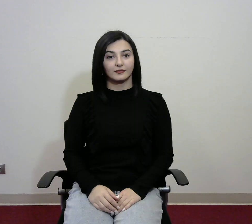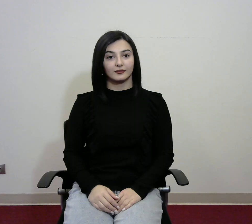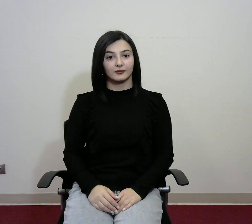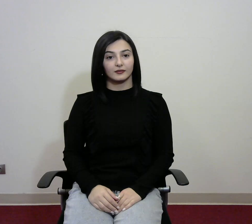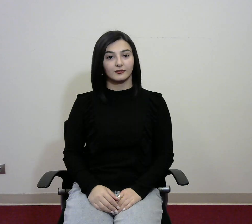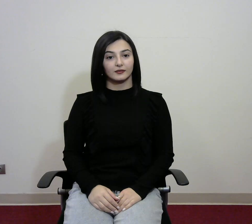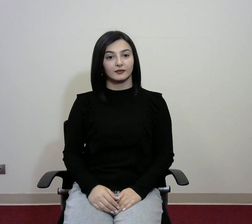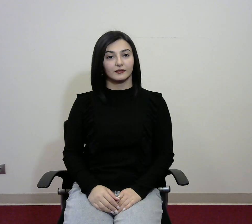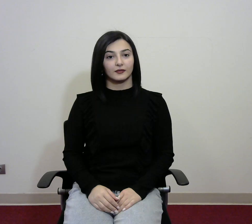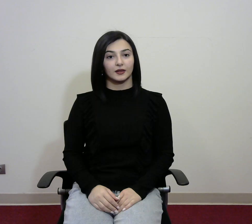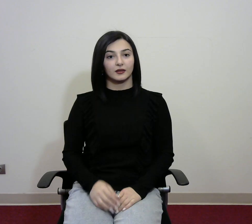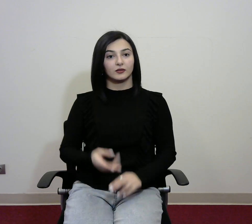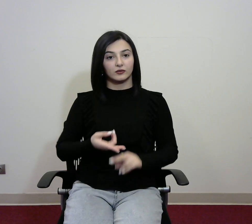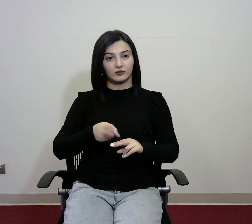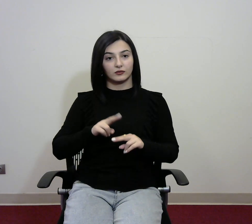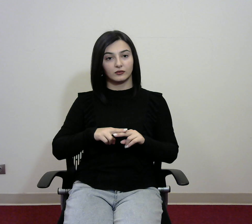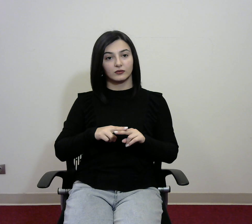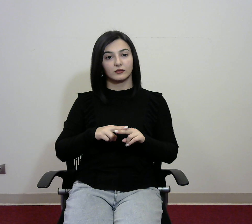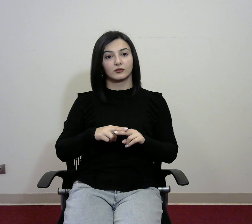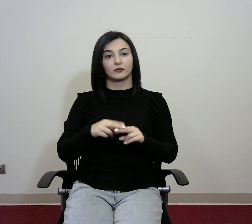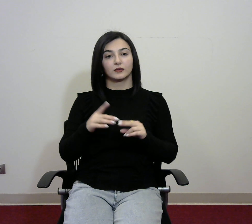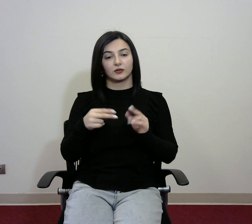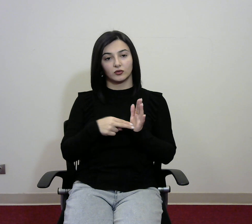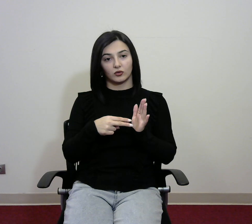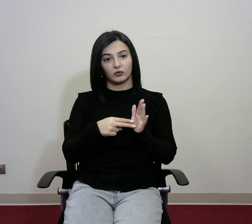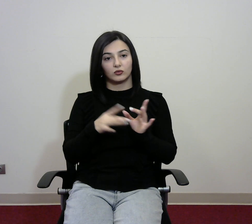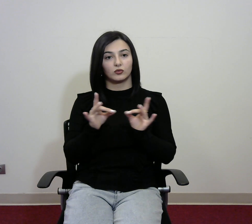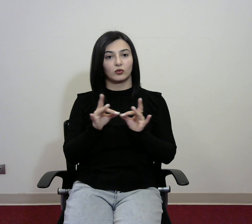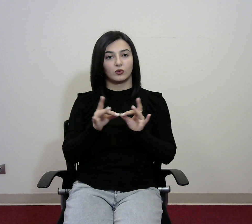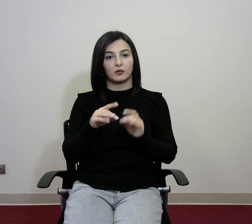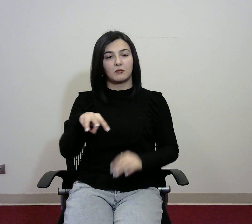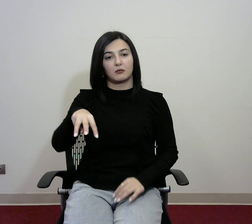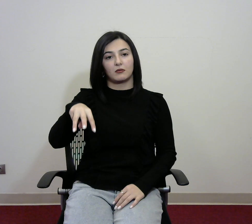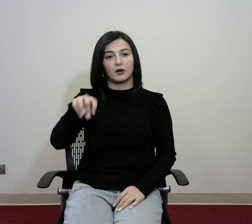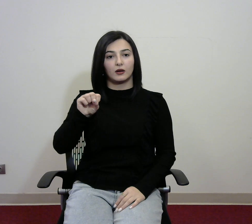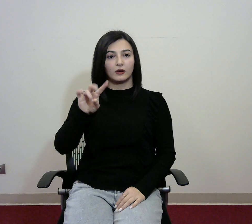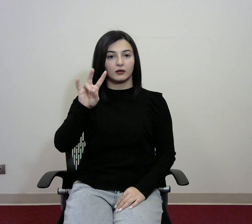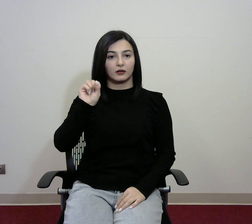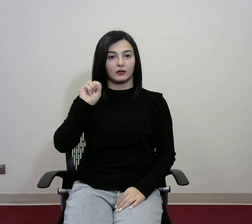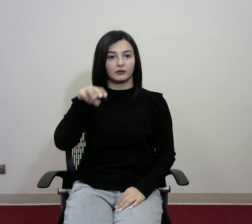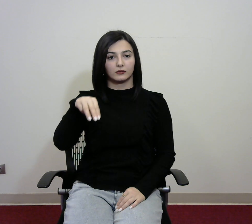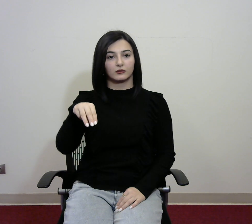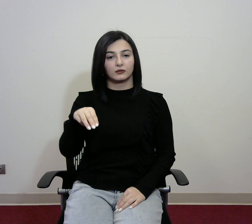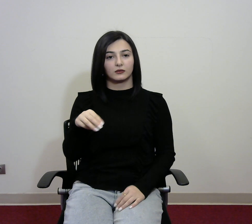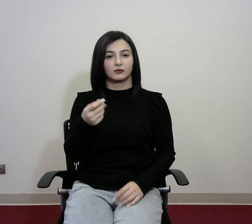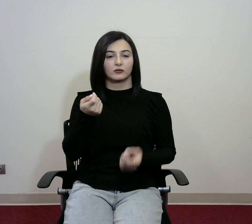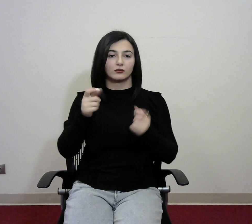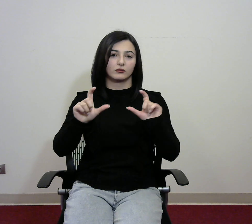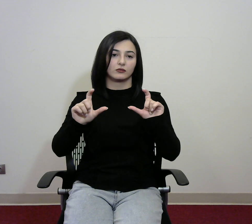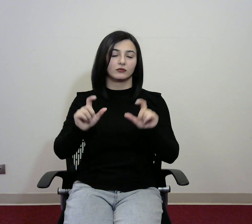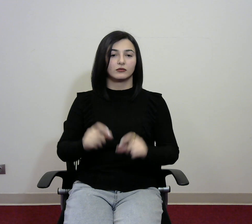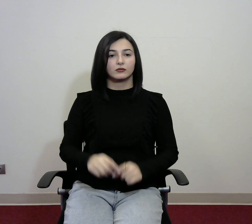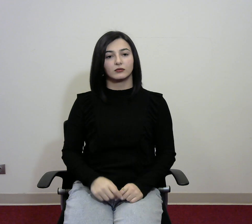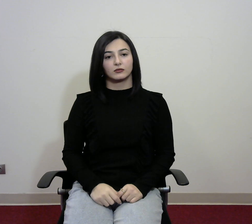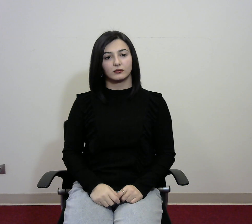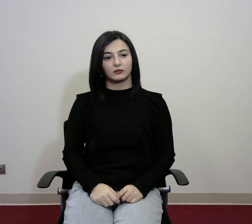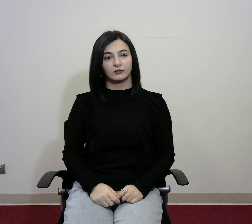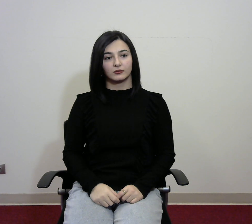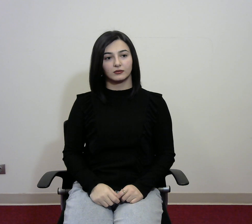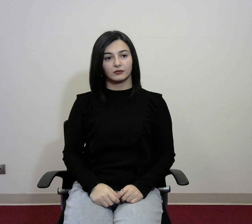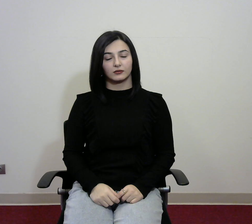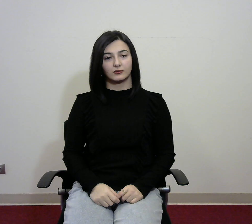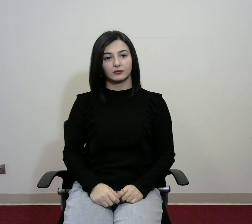Bunun qiyməti 10 manat qalxıb